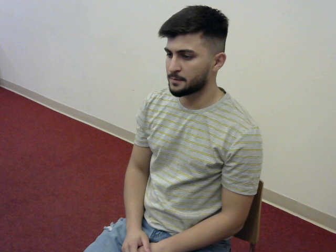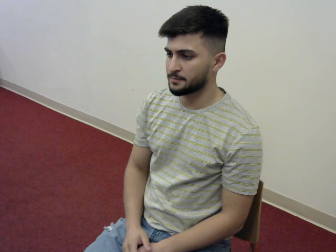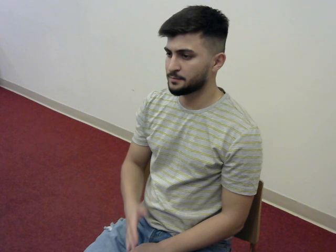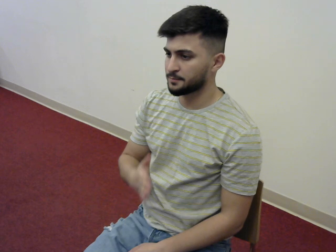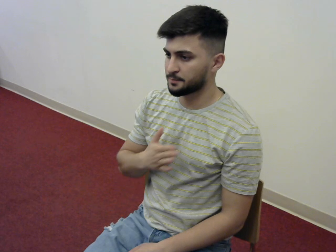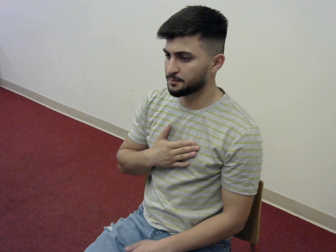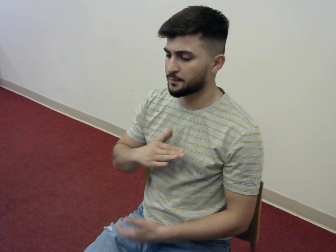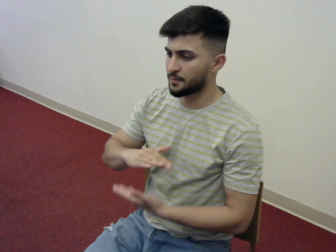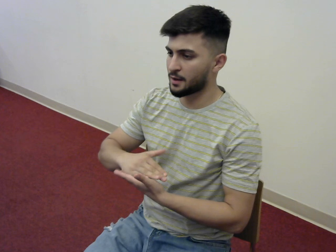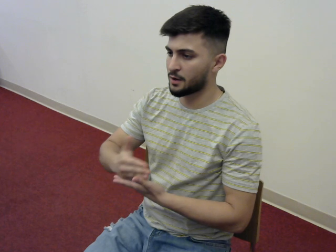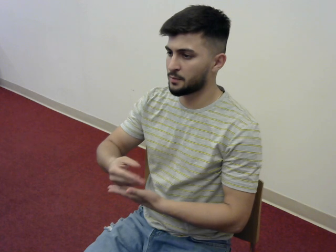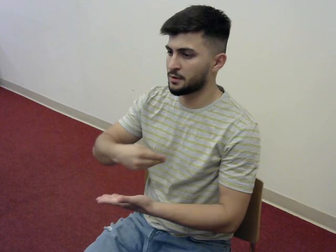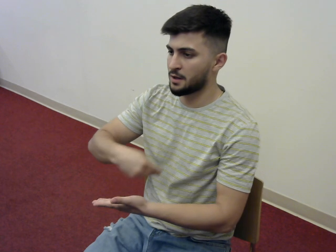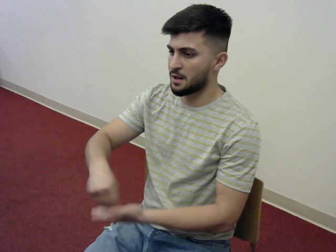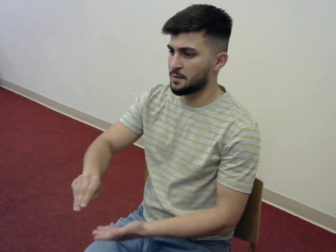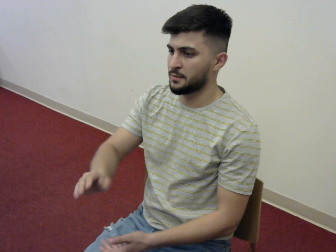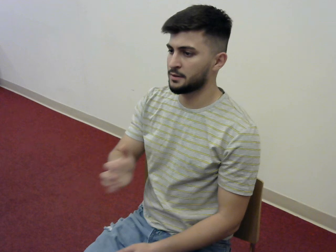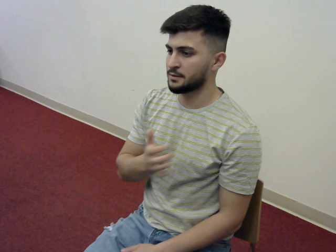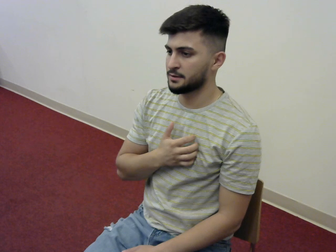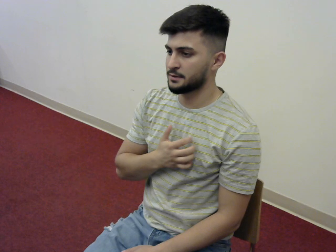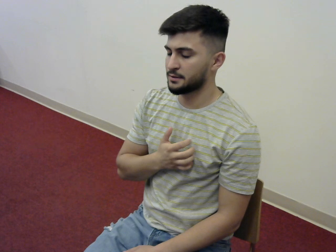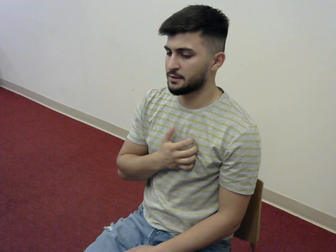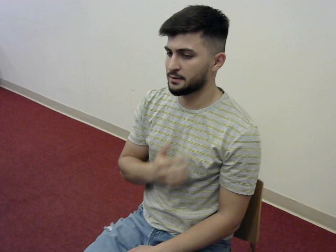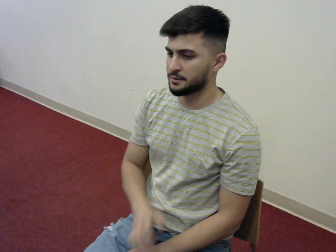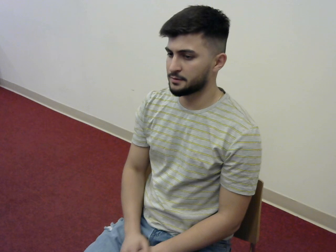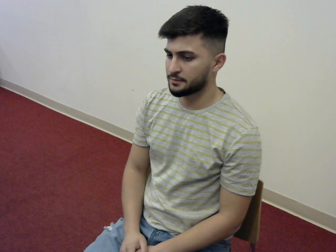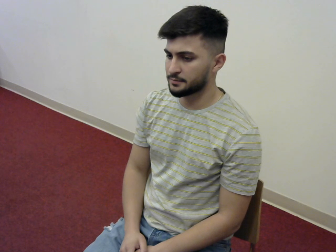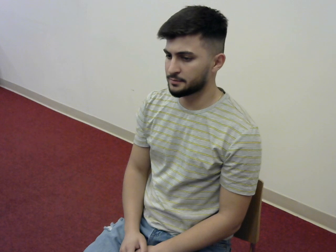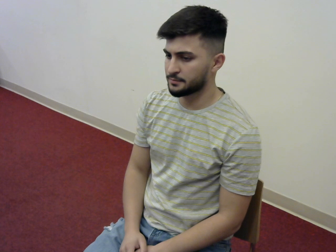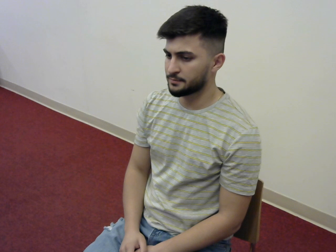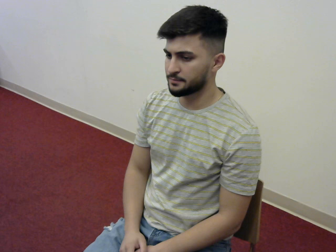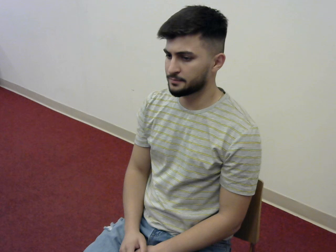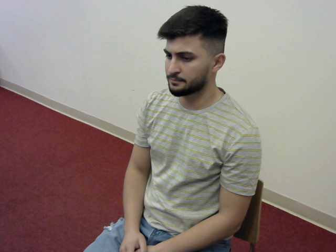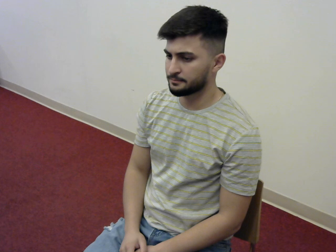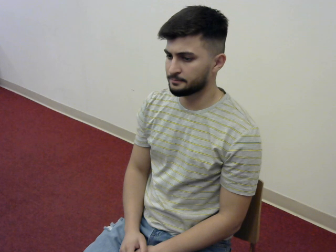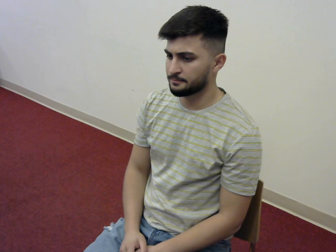Mən kompüter almaq istəyirəm